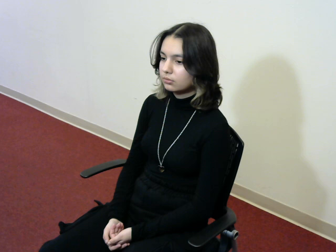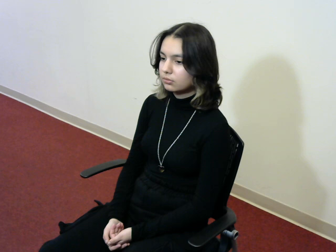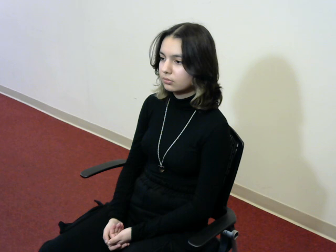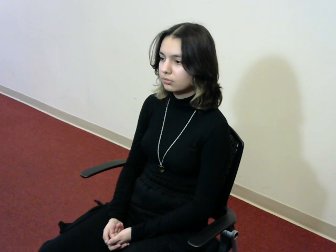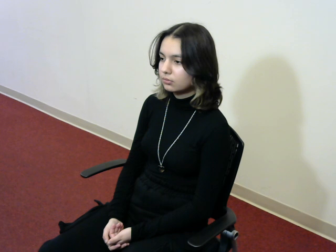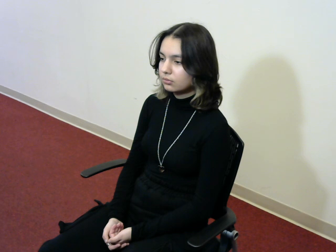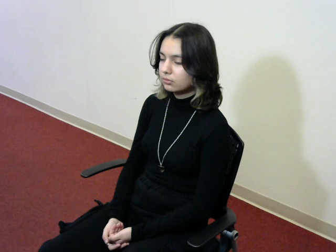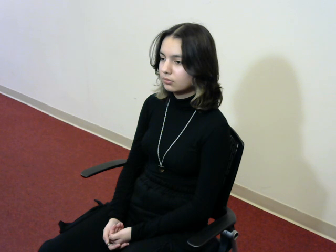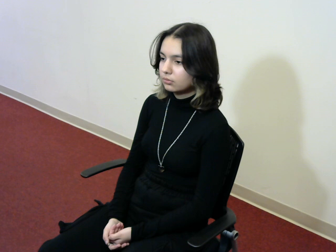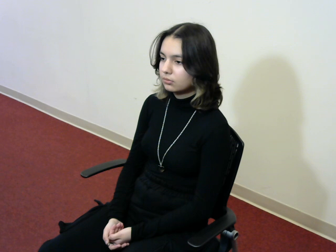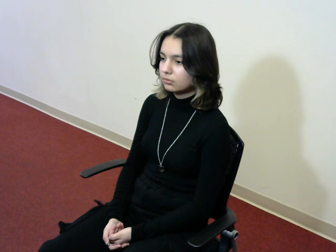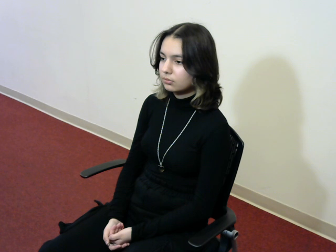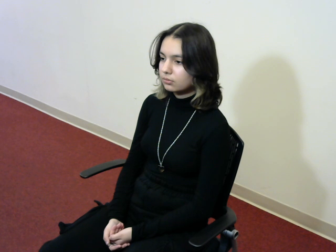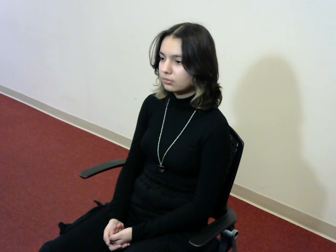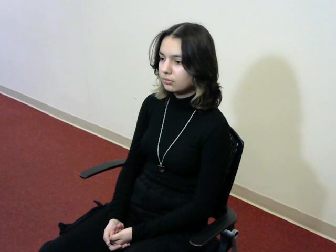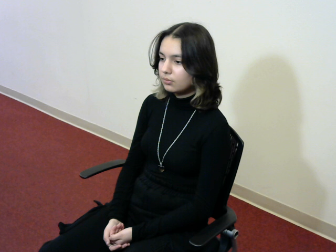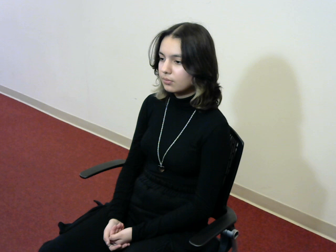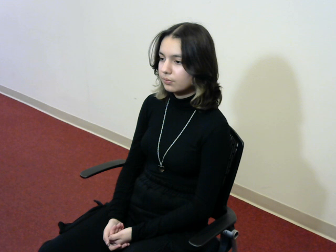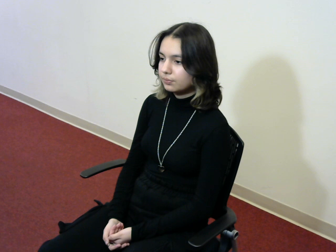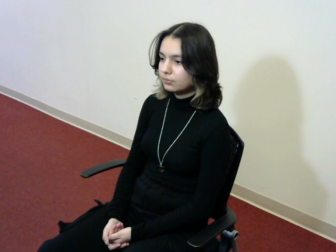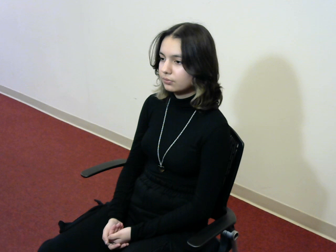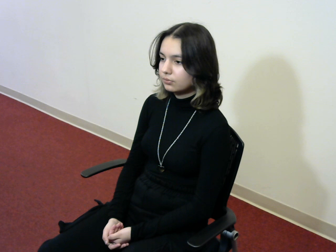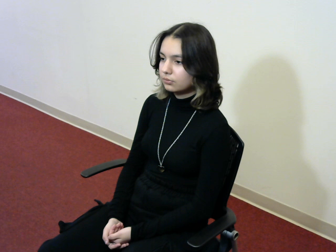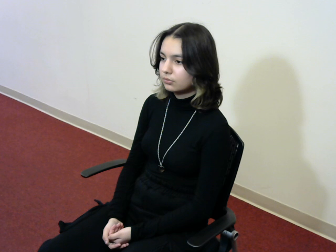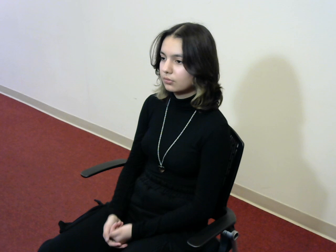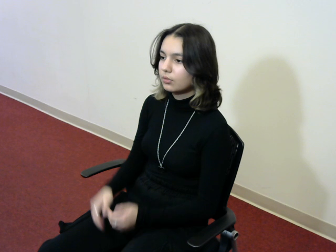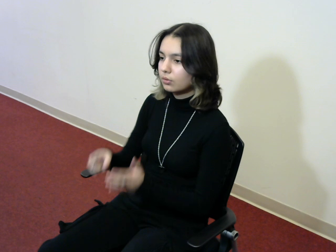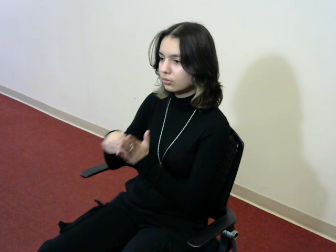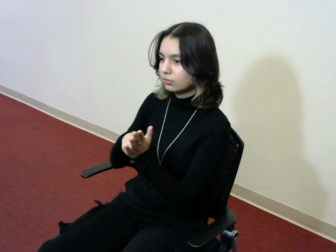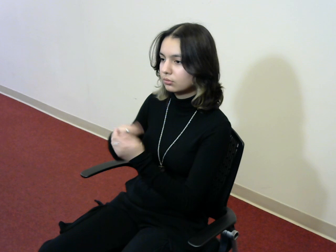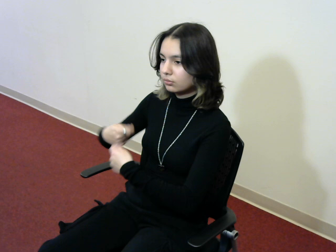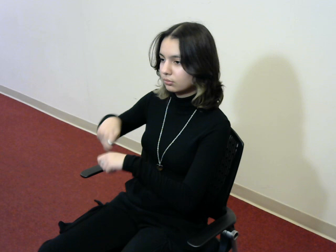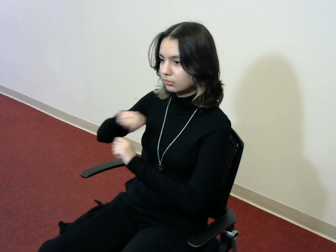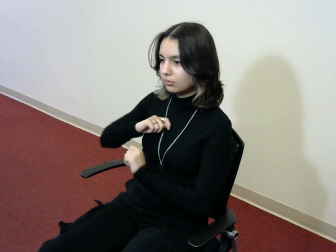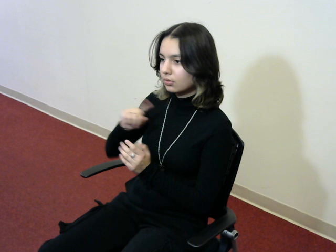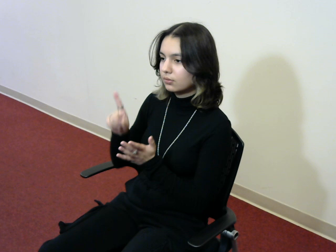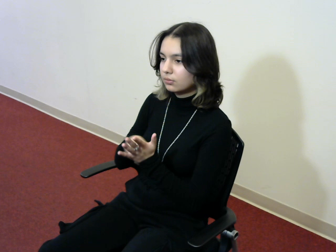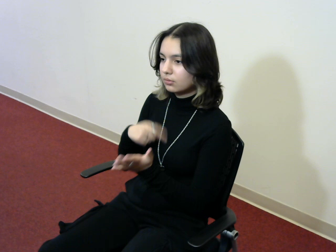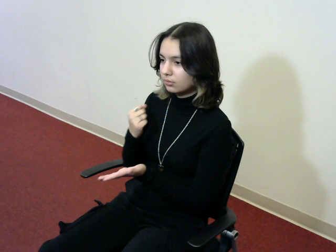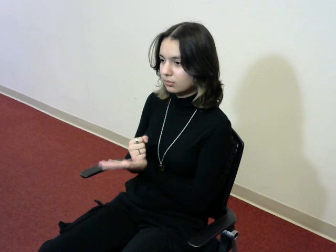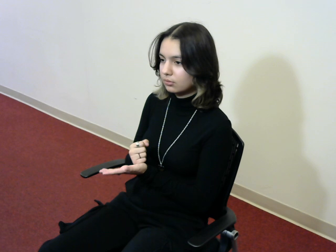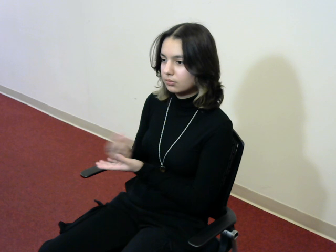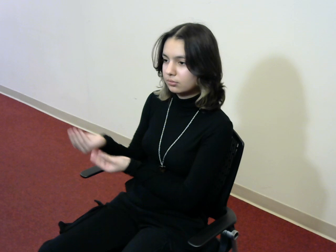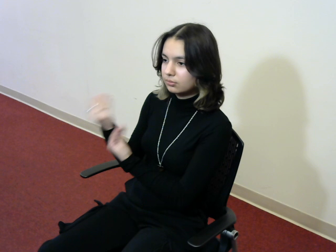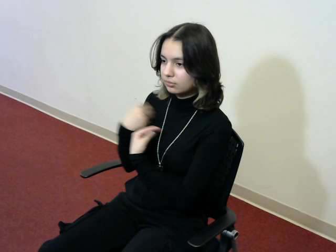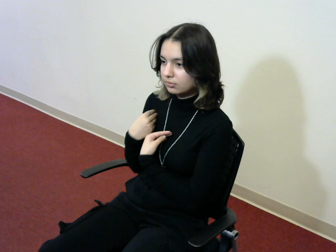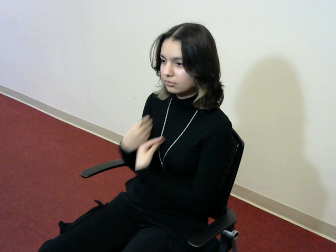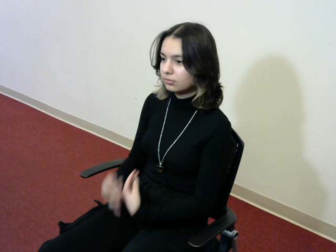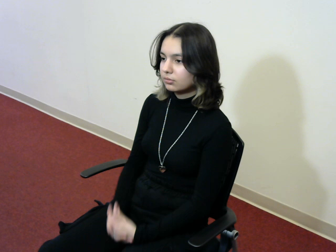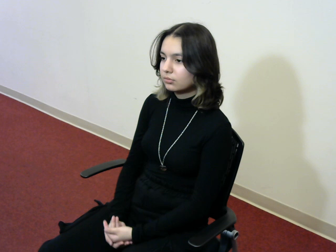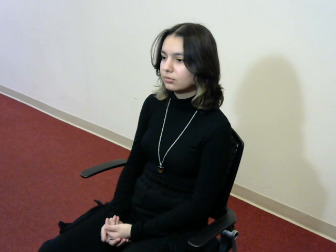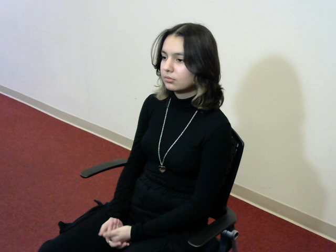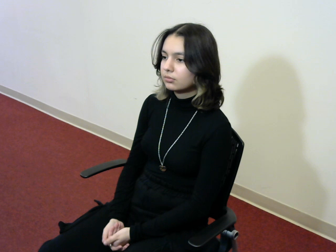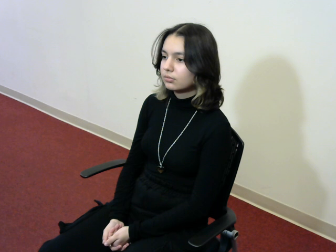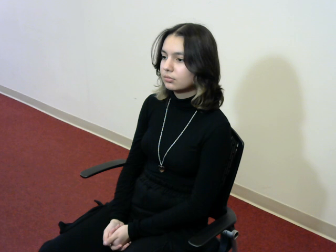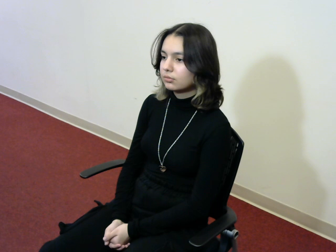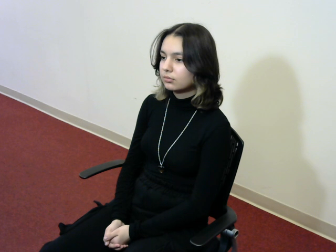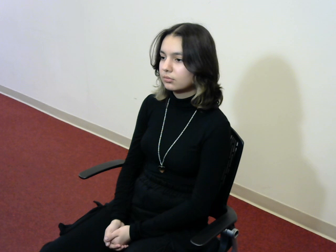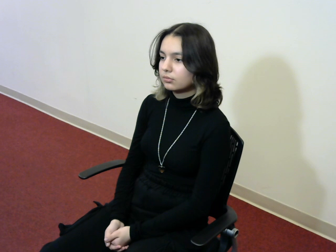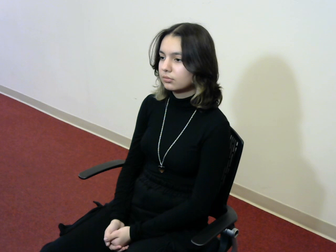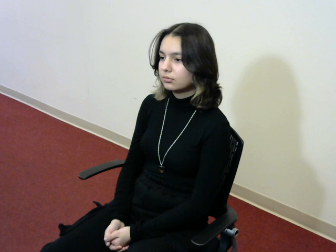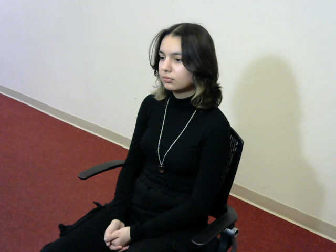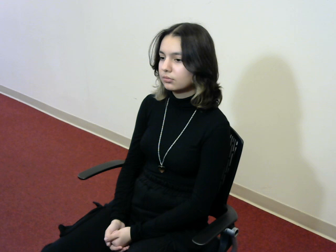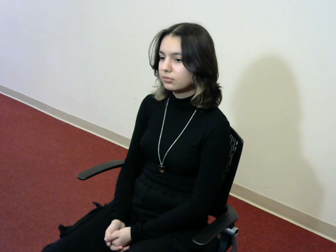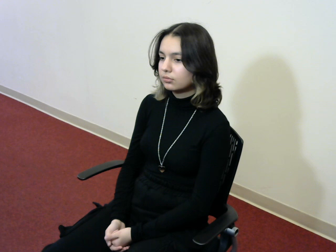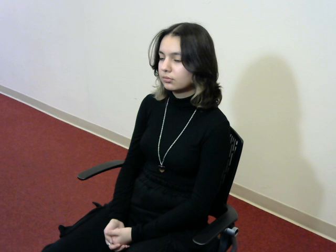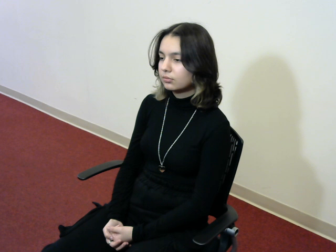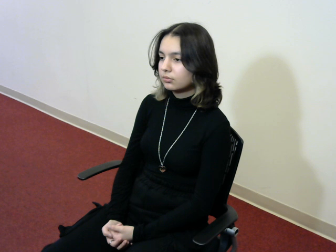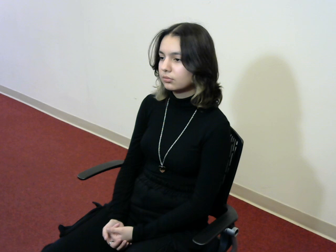Etibarnamə notariusda verilir